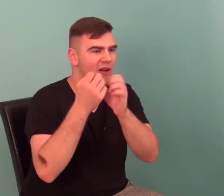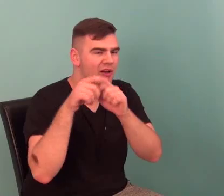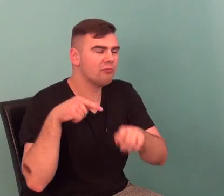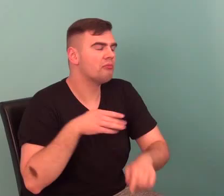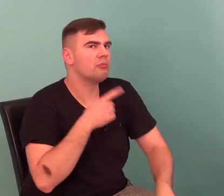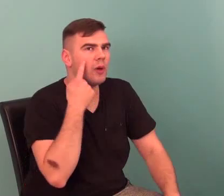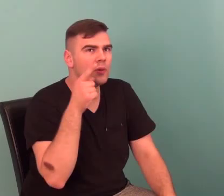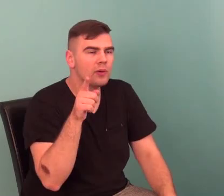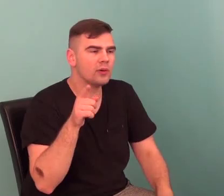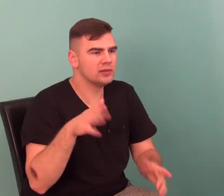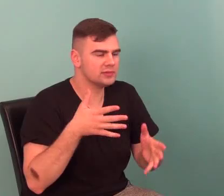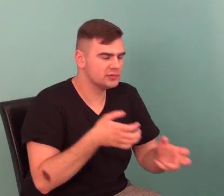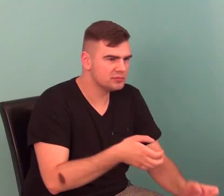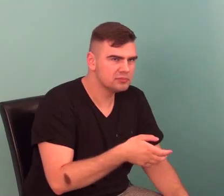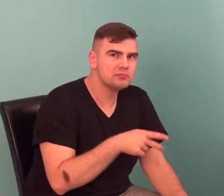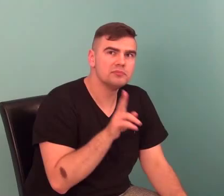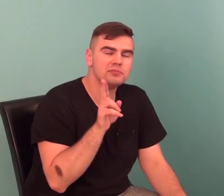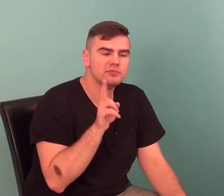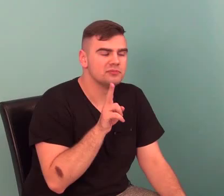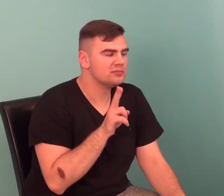Podjeżdża na rowerze, zatrzymuje się i patrzy na mężczyznę.